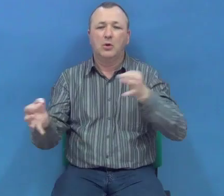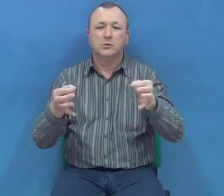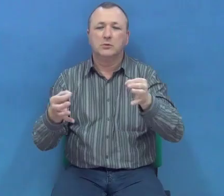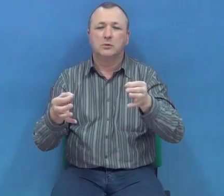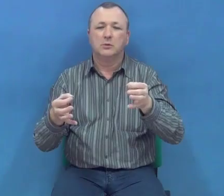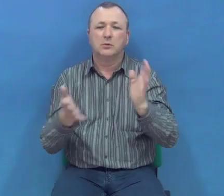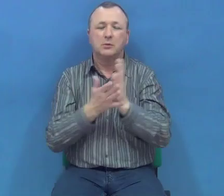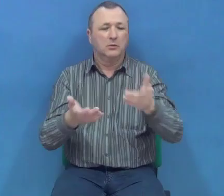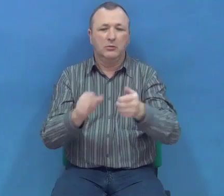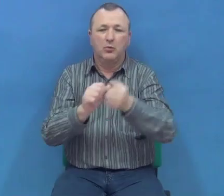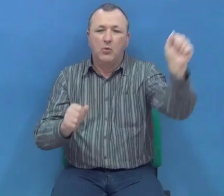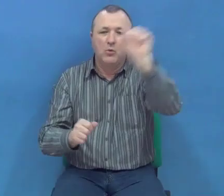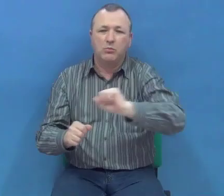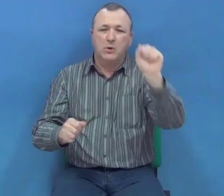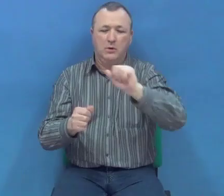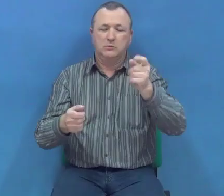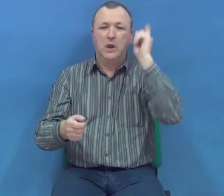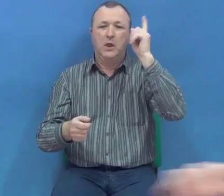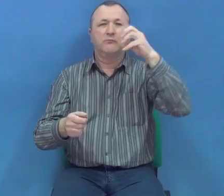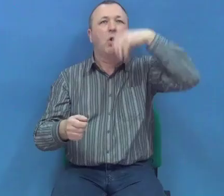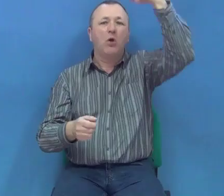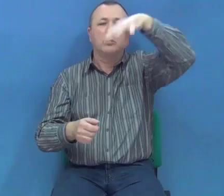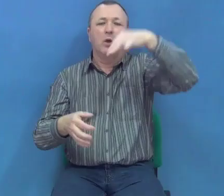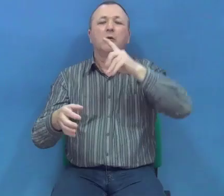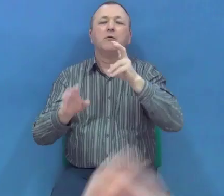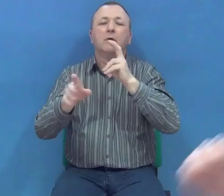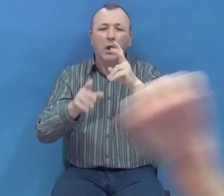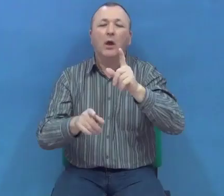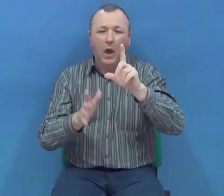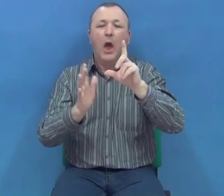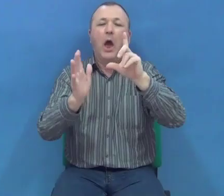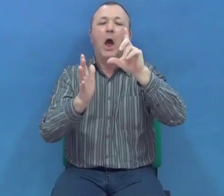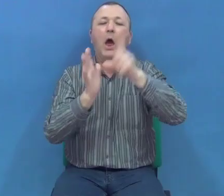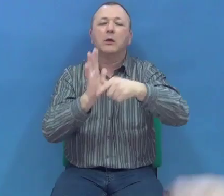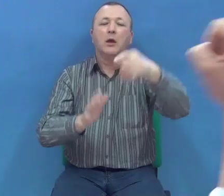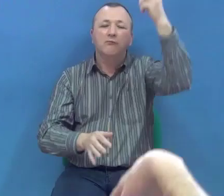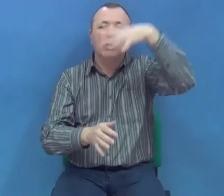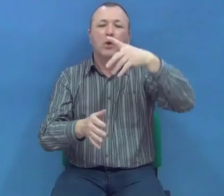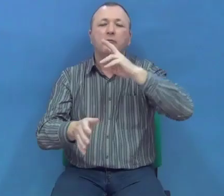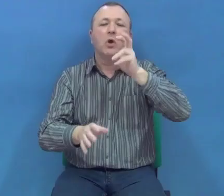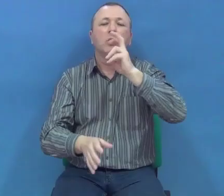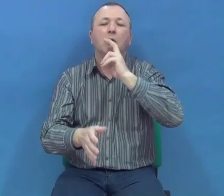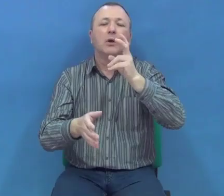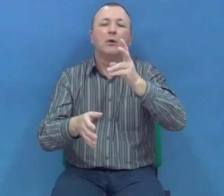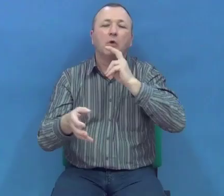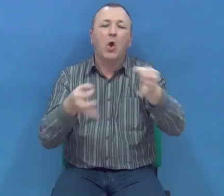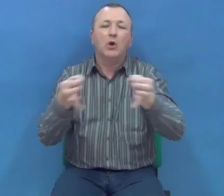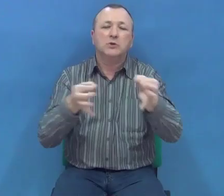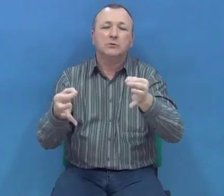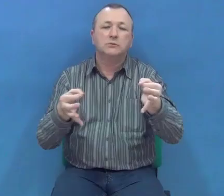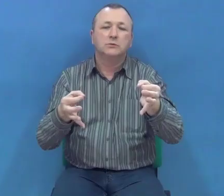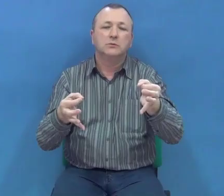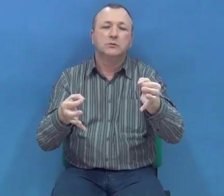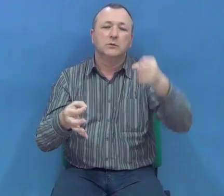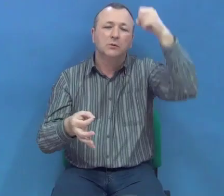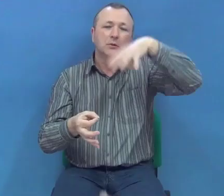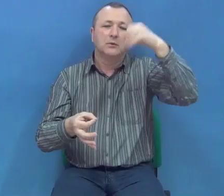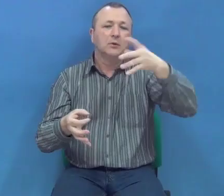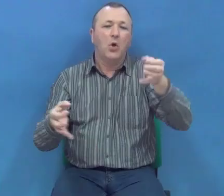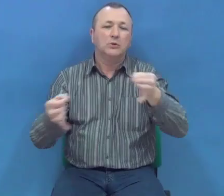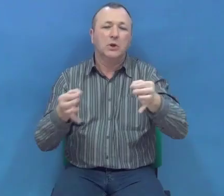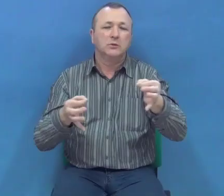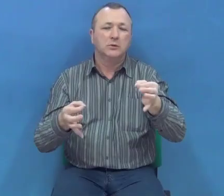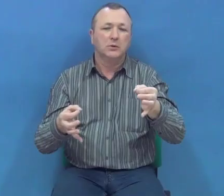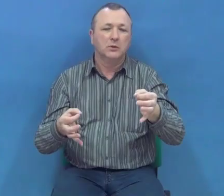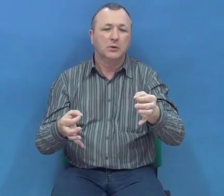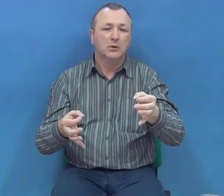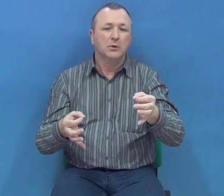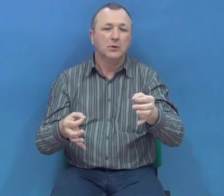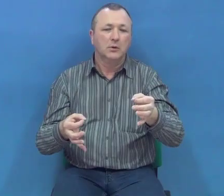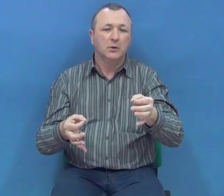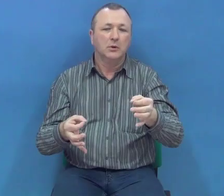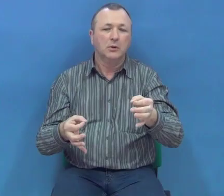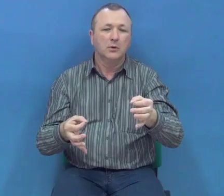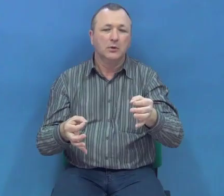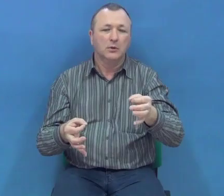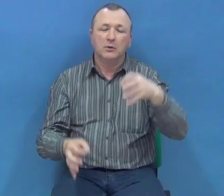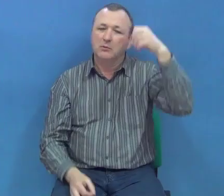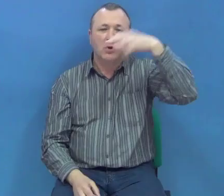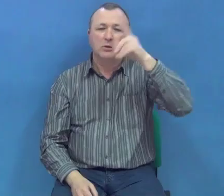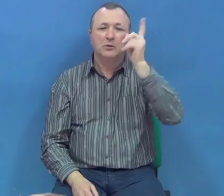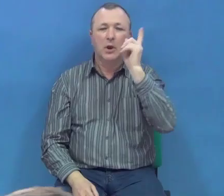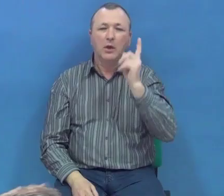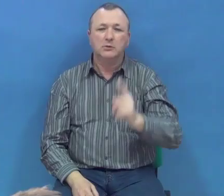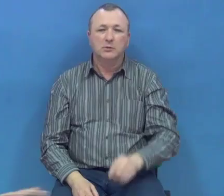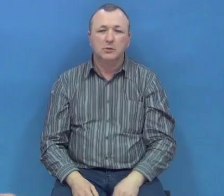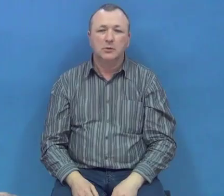Oszczędniej będzie umyć go ręcznie, pod prysznicem będzie zużywać za dużo wody, to dlatego jest zakaz mycia pod prysznicem.